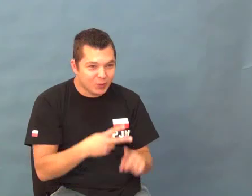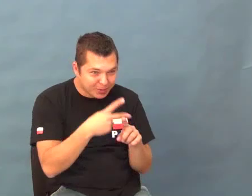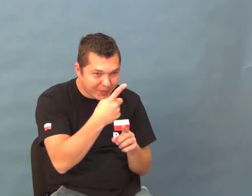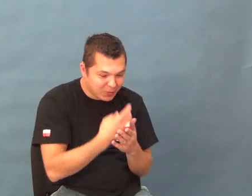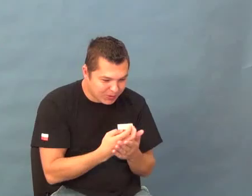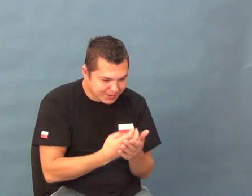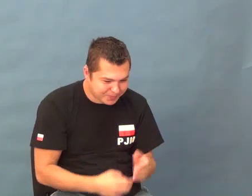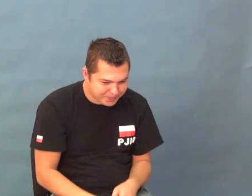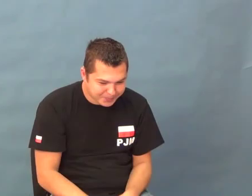Dwudziestego pierwszego lutego?